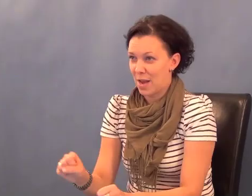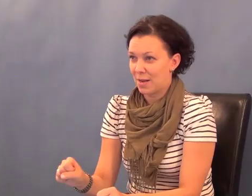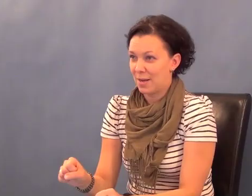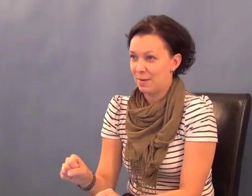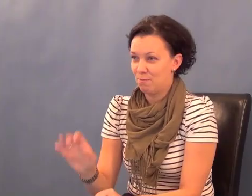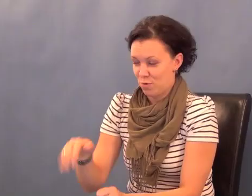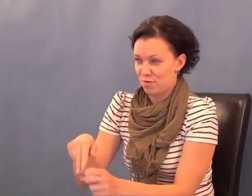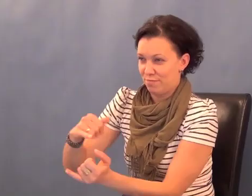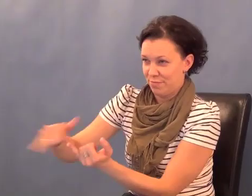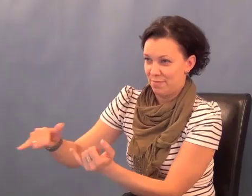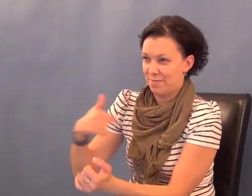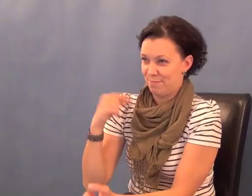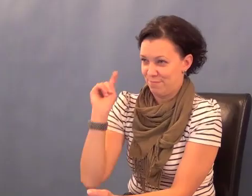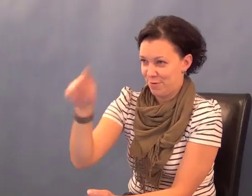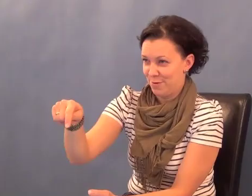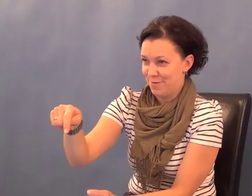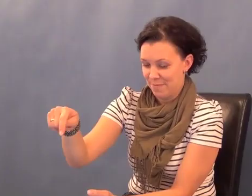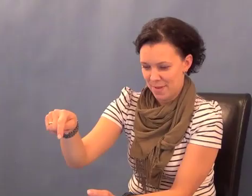Możesz to odpuścić, ja przyjdę do ciebie?